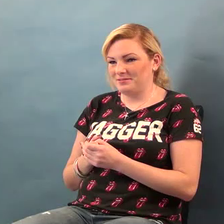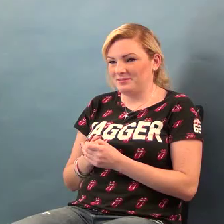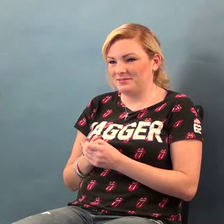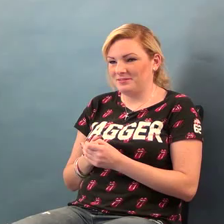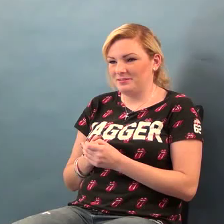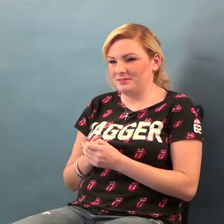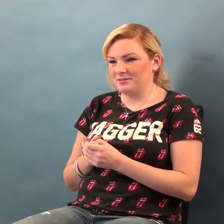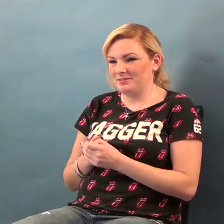Fajnie masz.